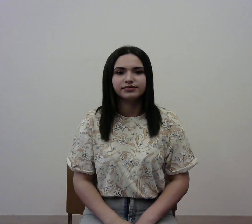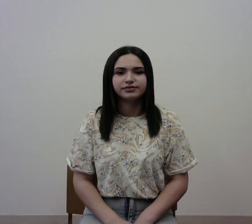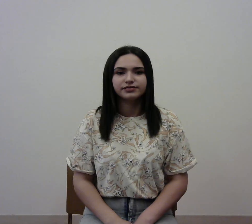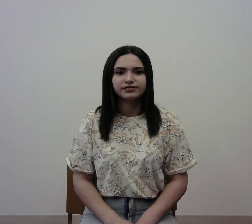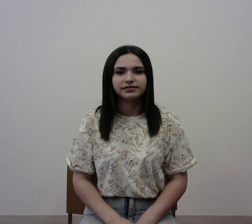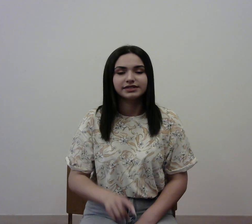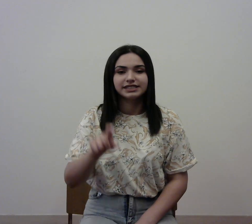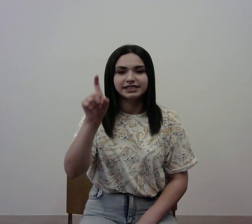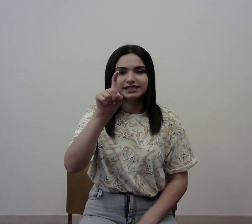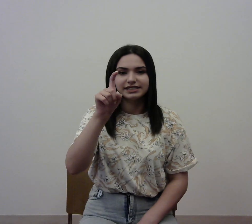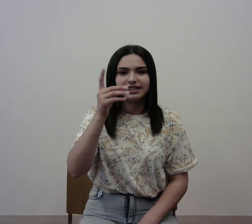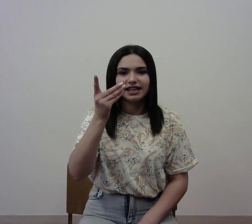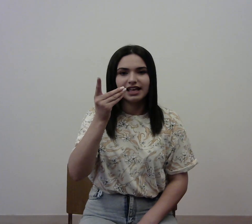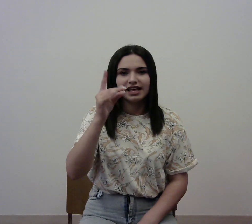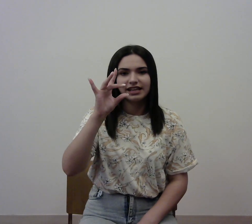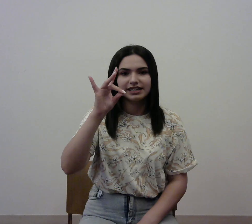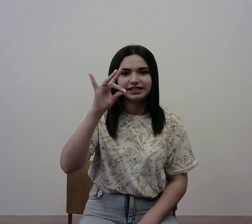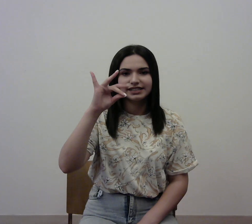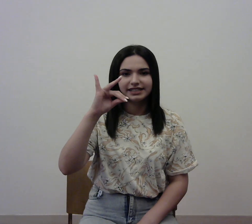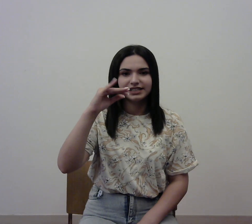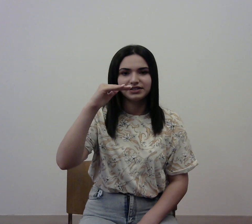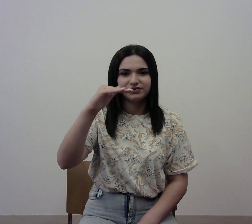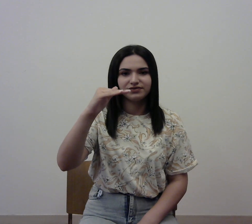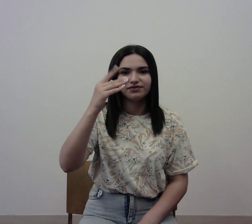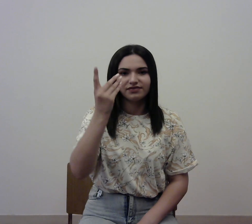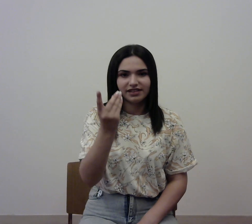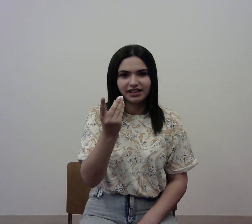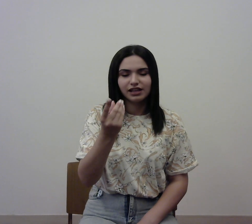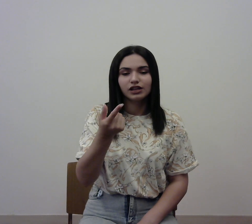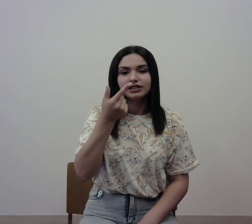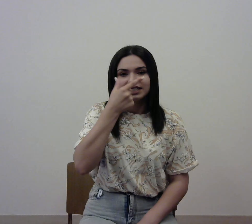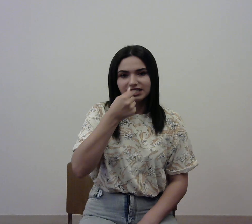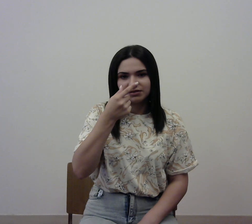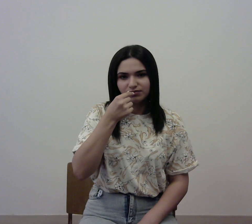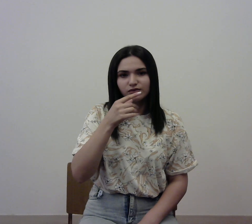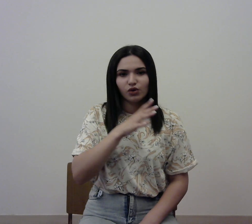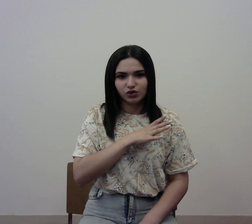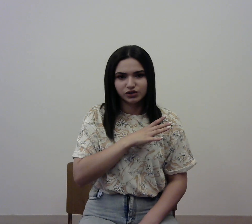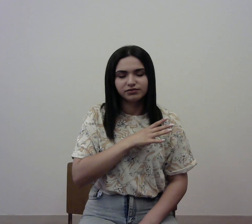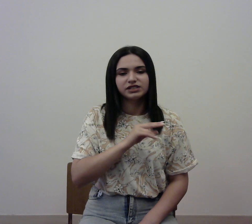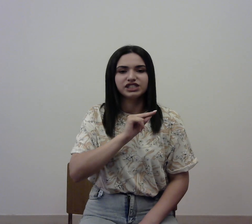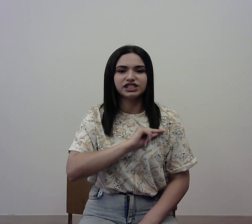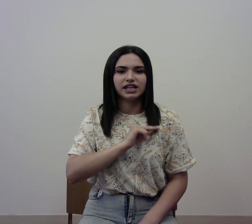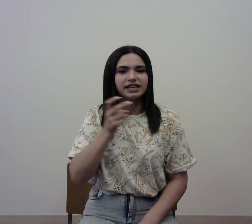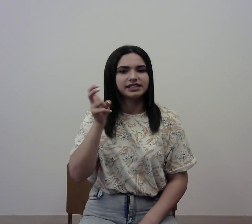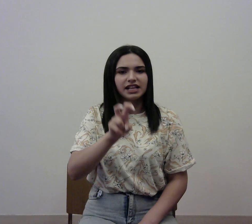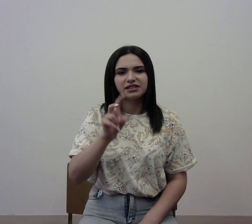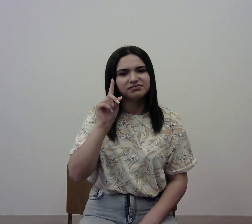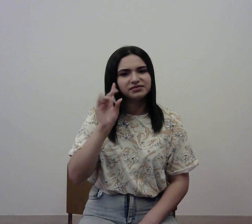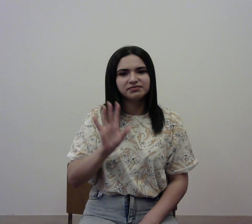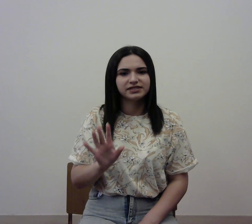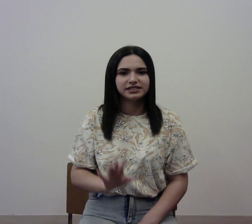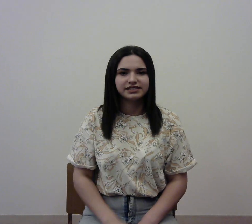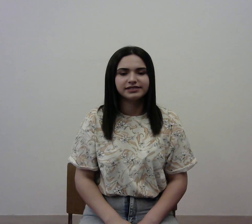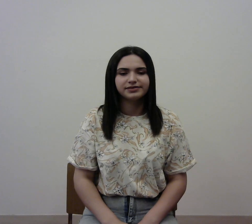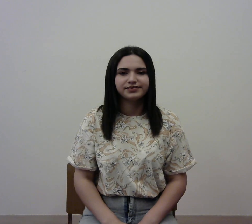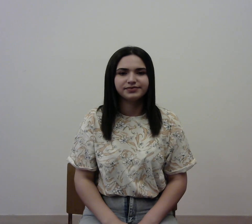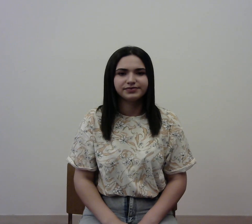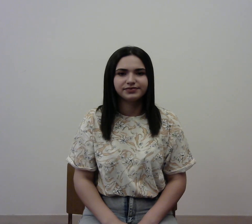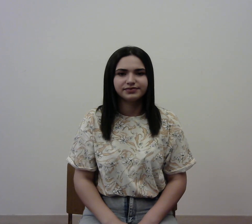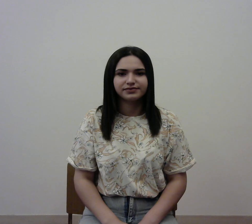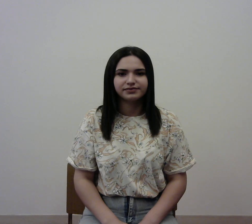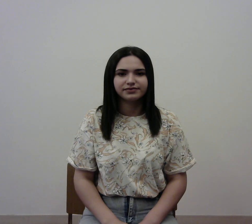Zərifə qrip olub, işə gələ bilmir